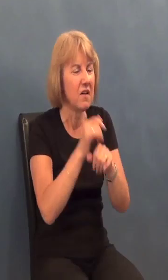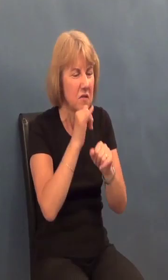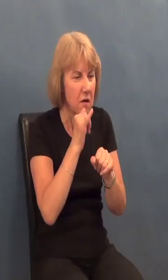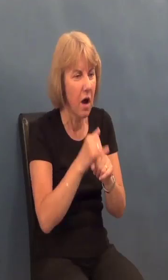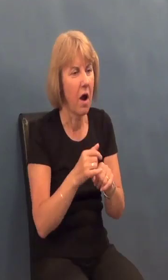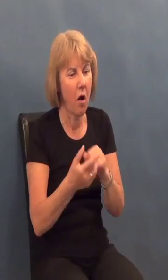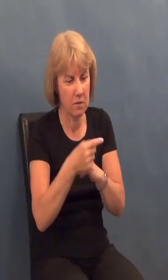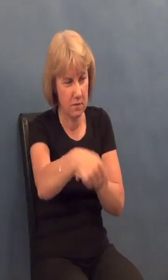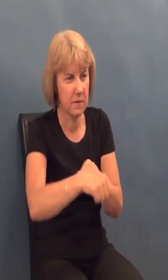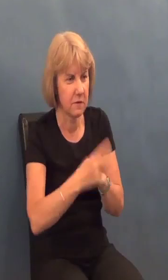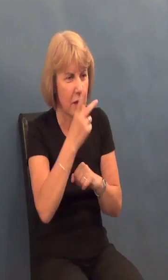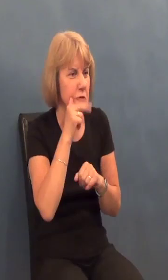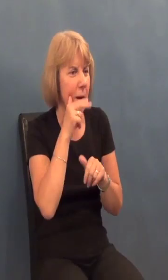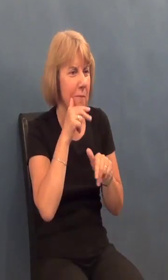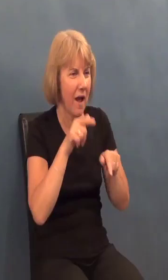Okazuje się, że za tym drzewem są dwie żaby.